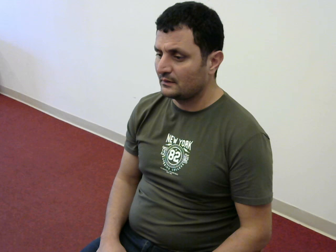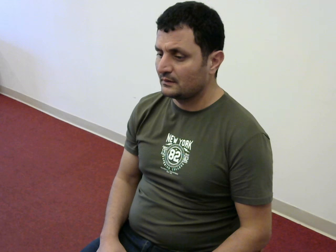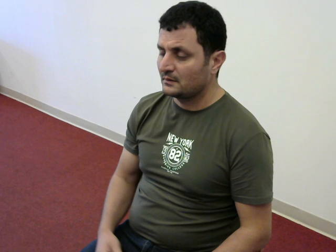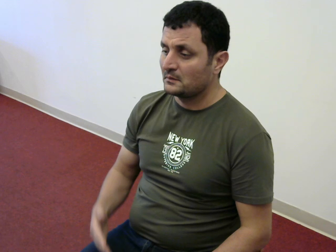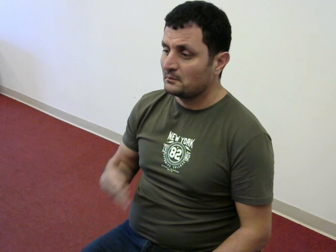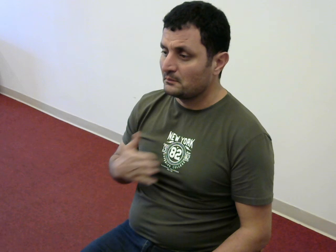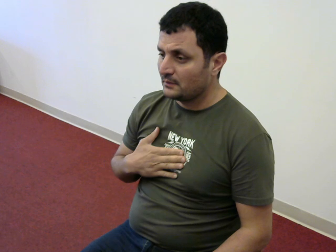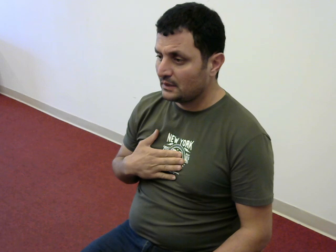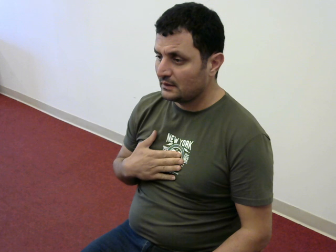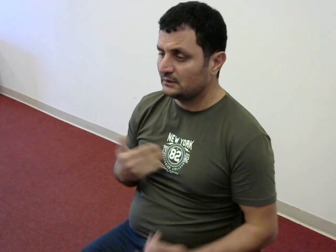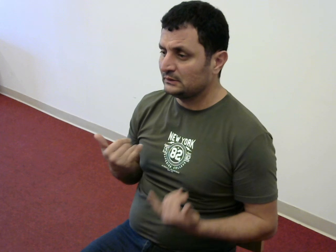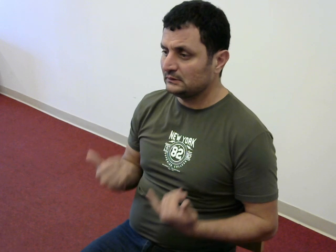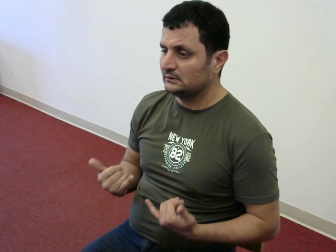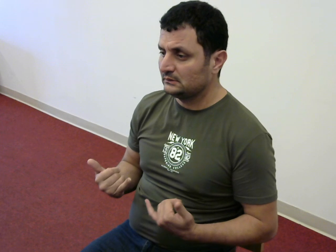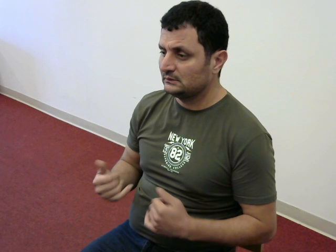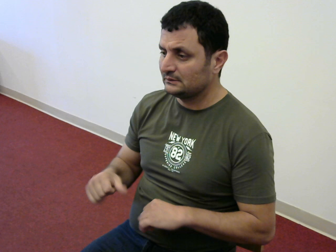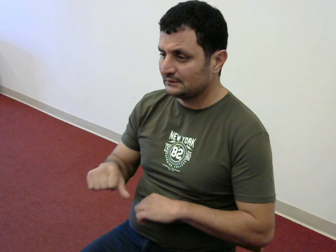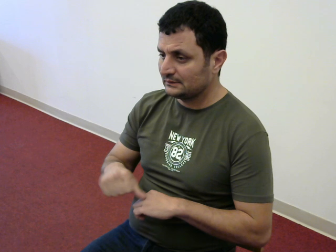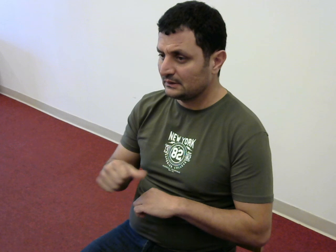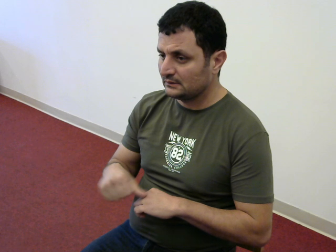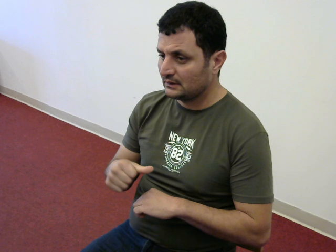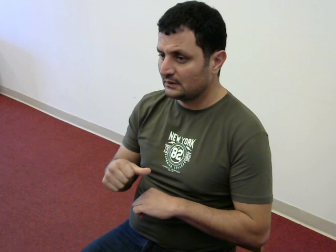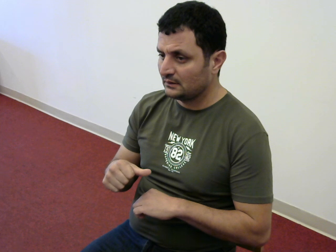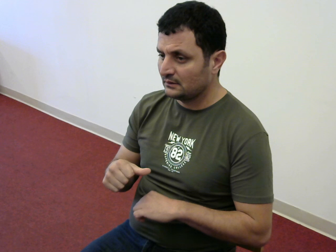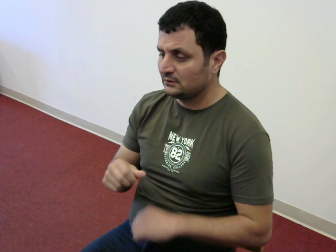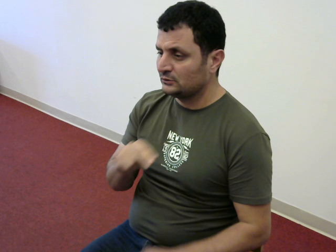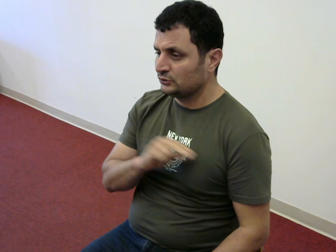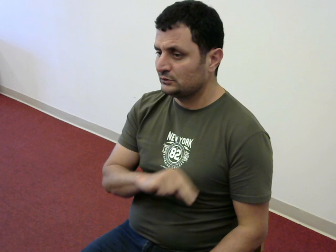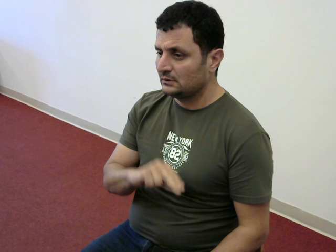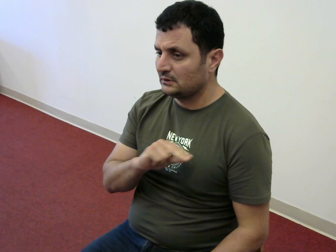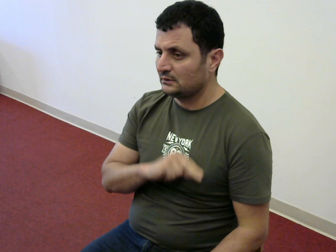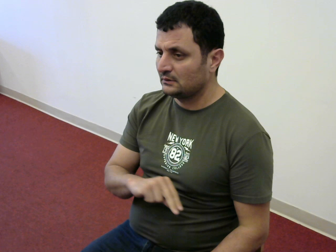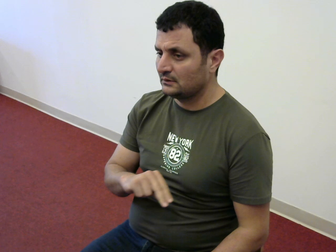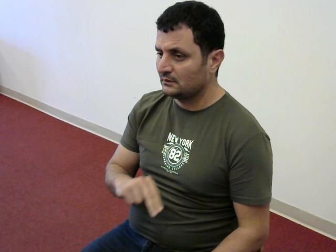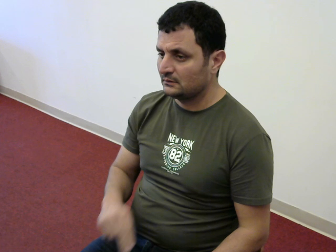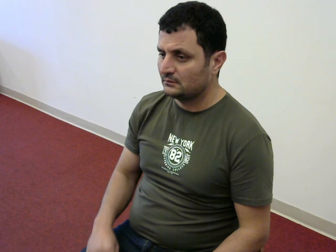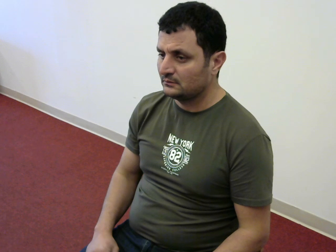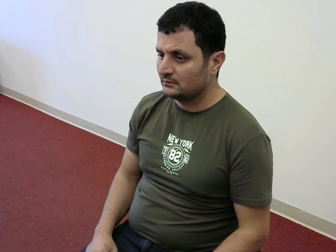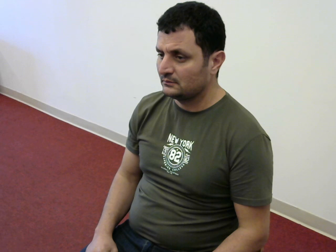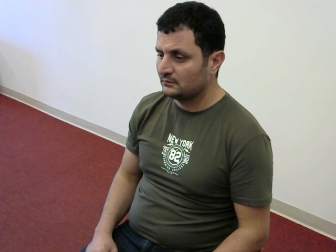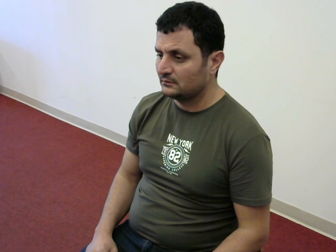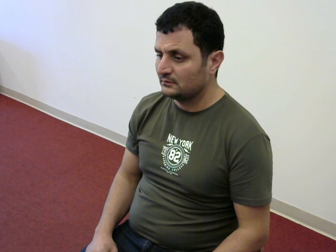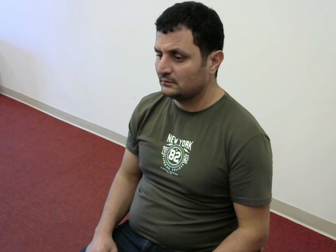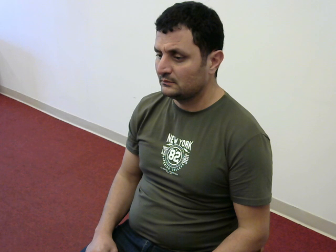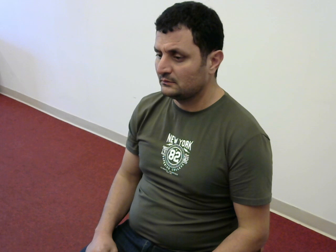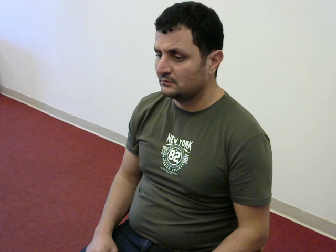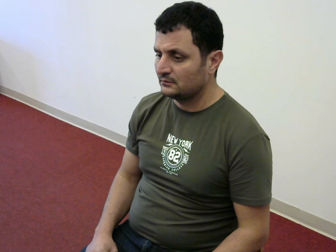Mən indi zərgər işləyirəm